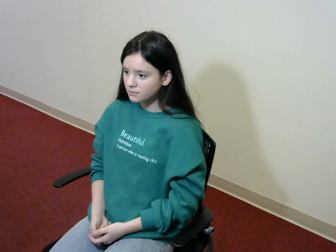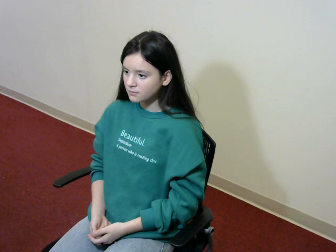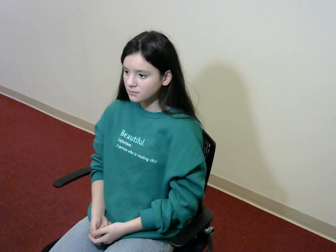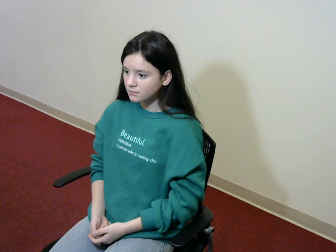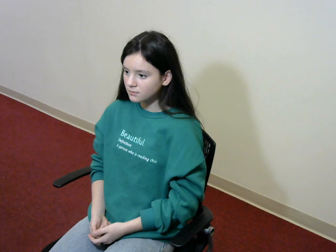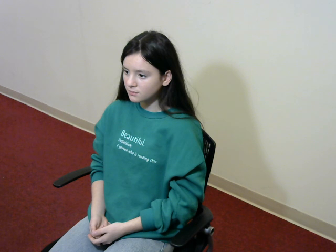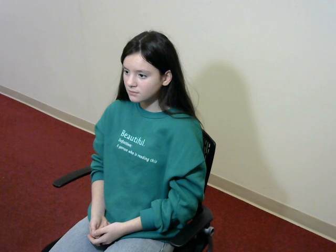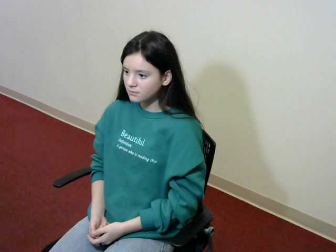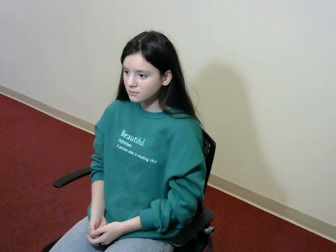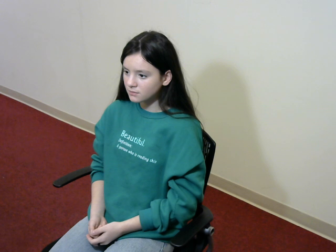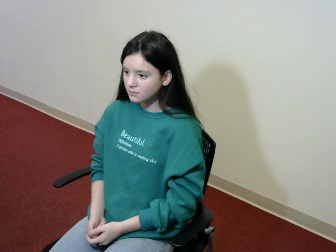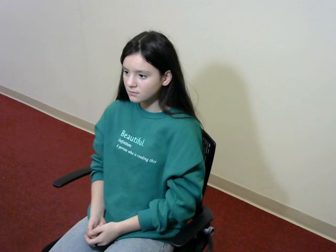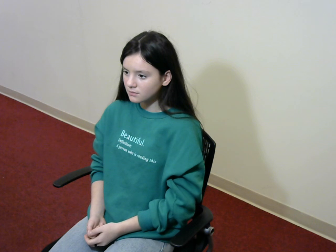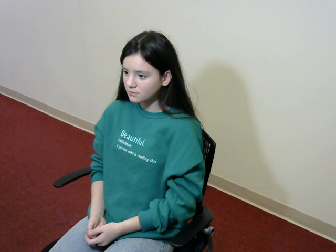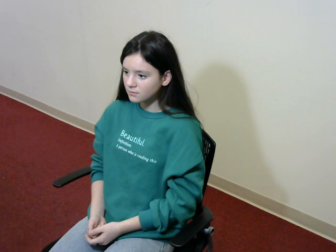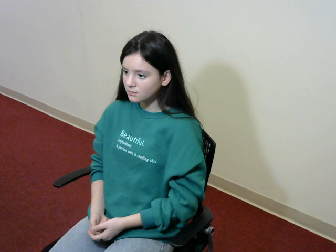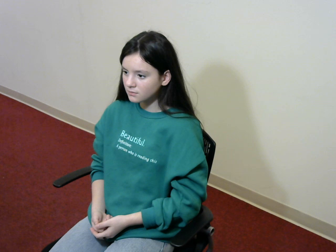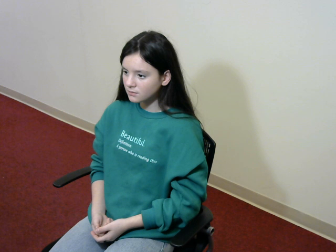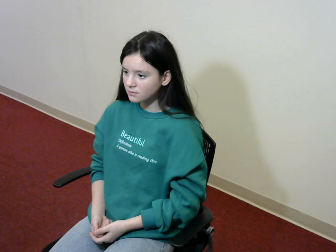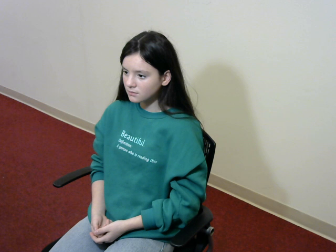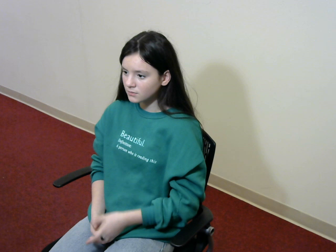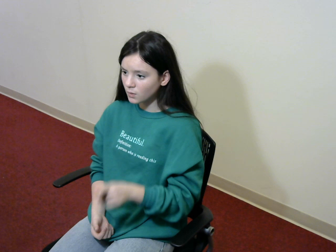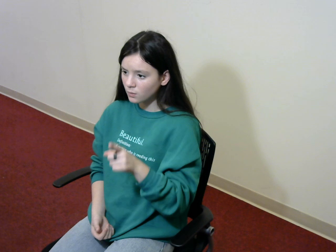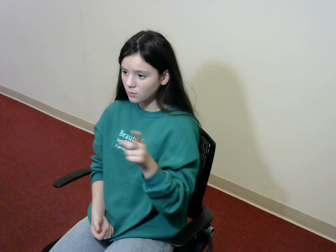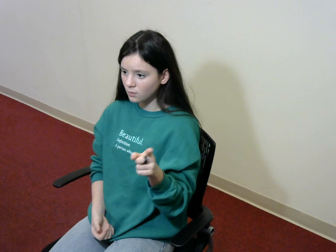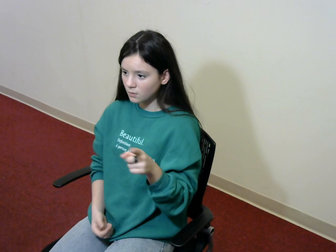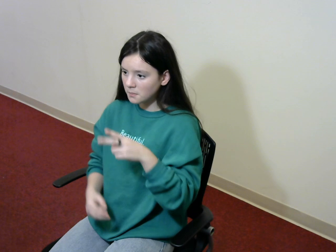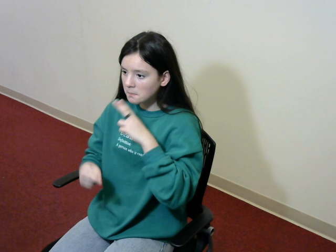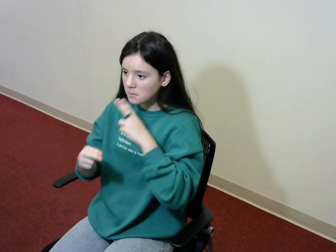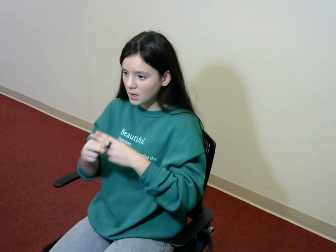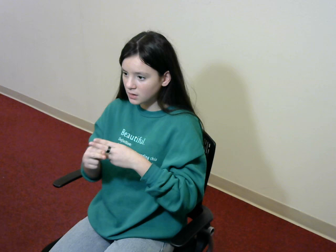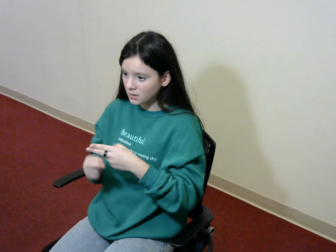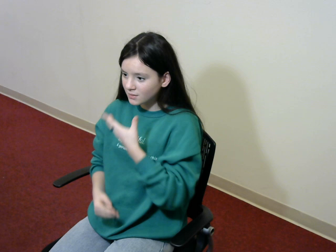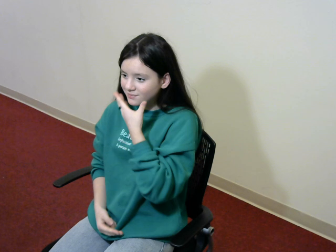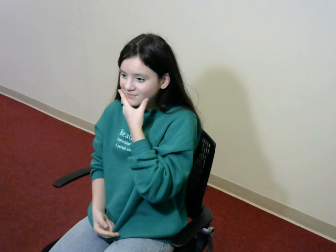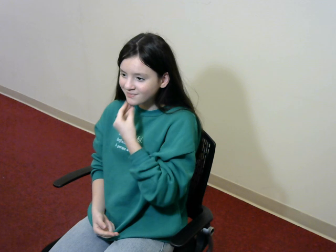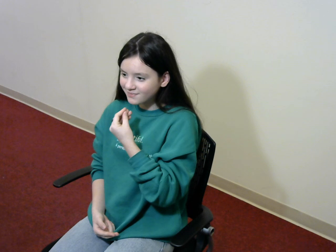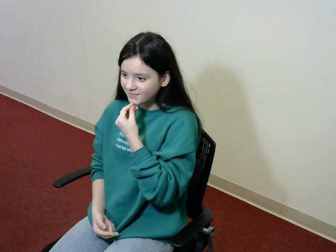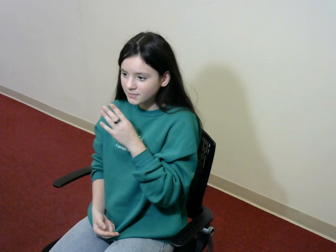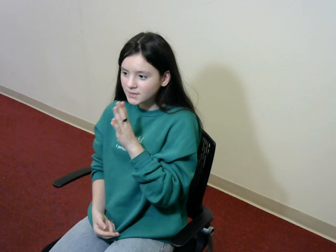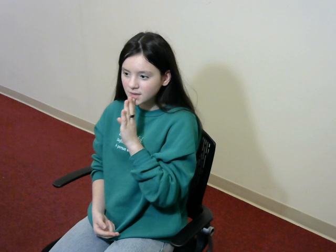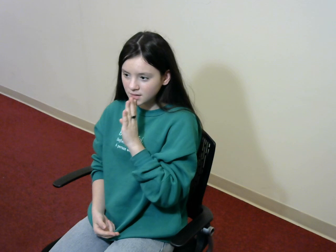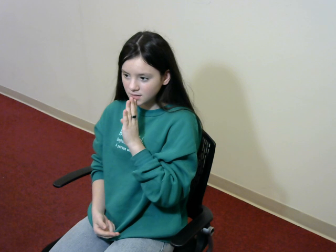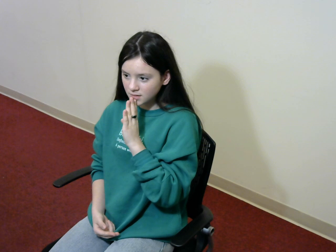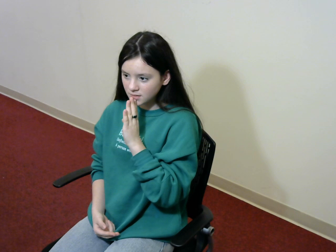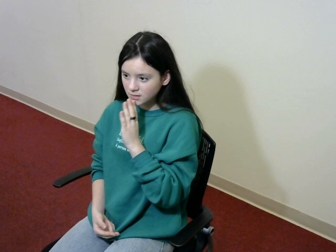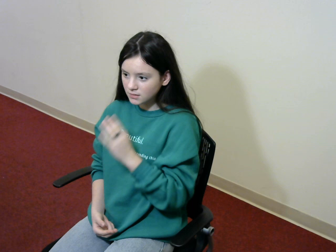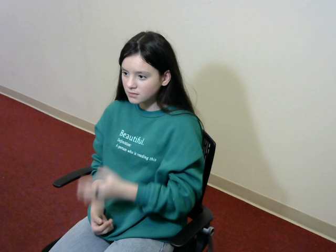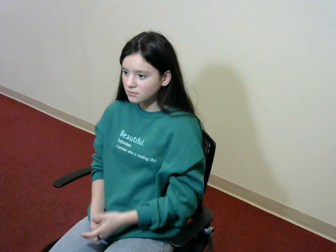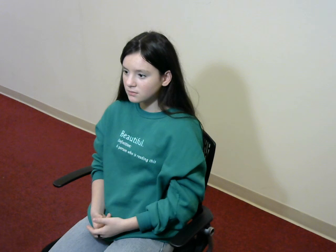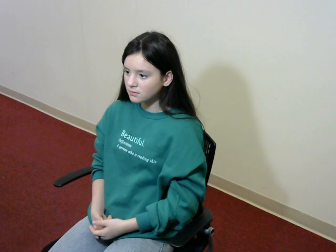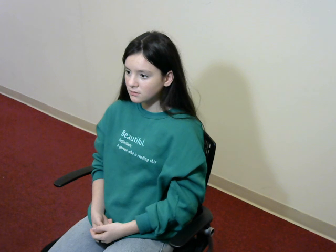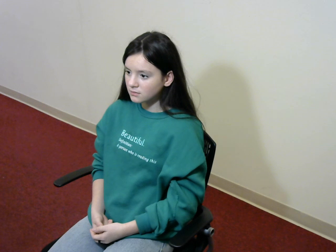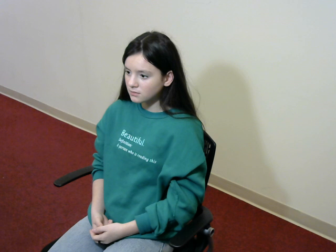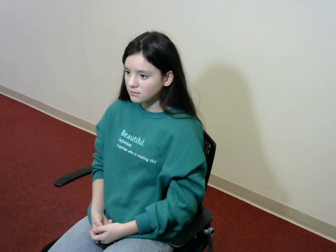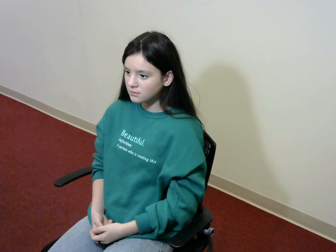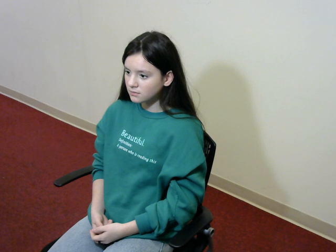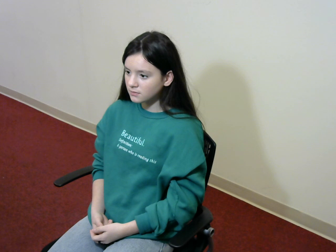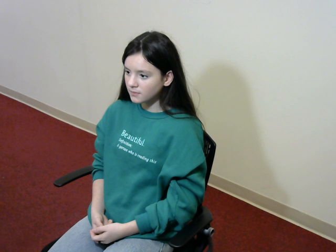Onun bacısı gözəl qızdır